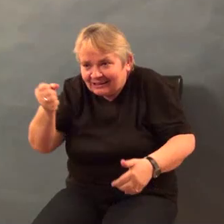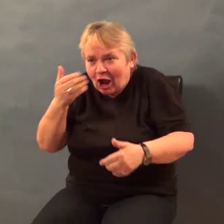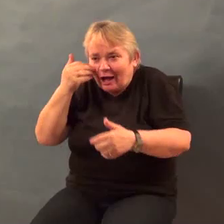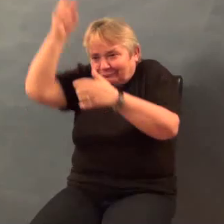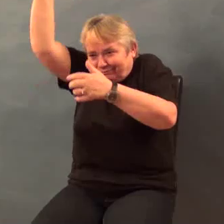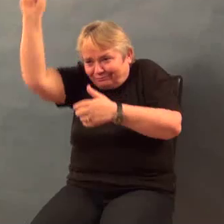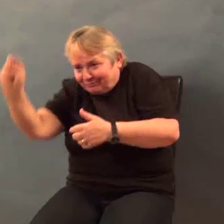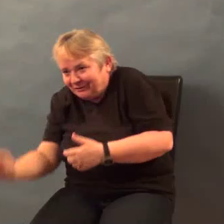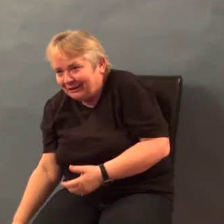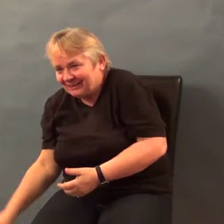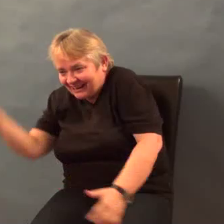Kot zszedł na dół po rynnie.